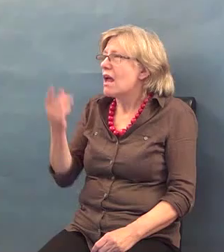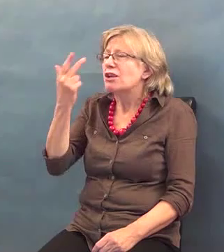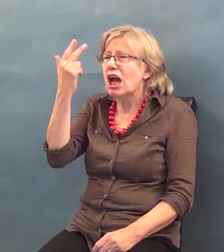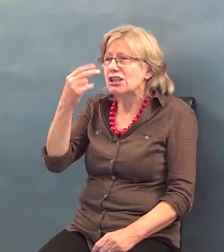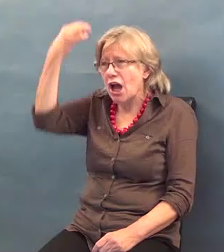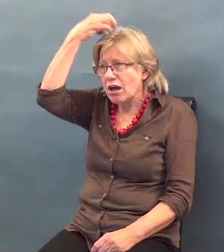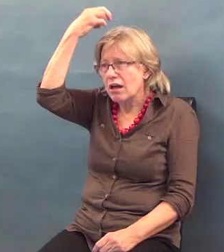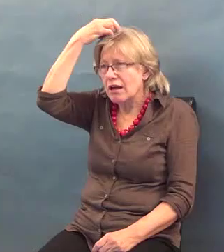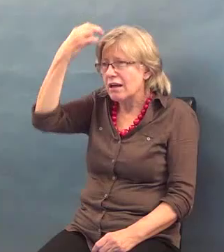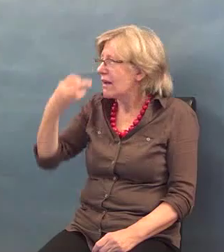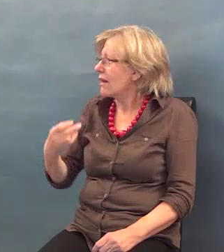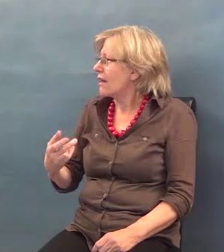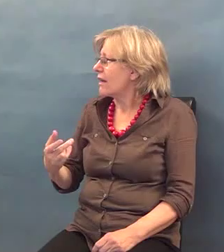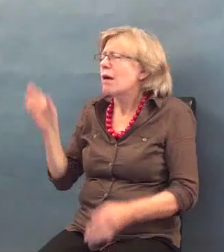Trzech Króli.